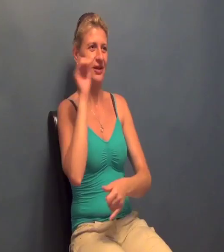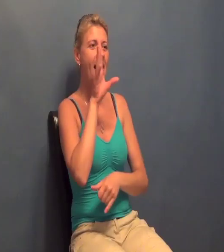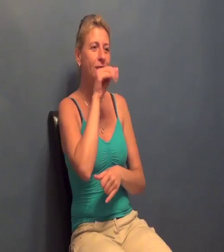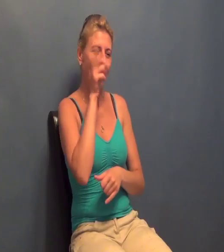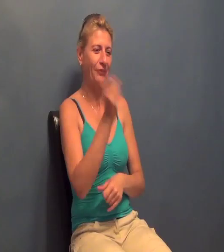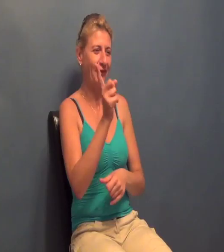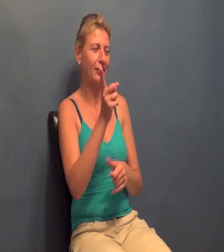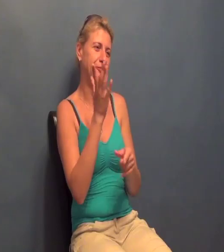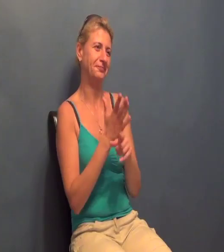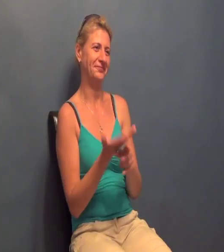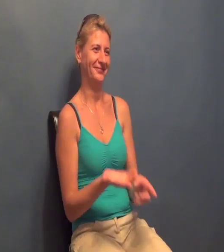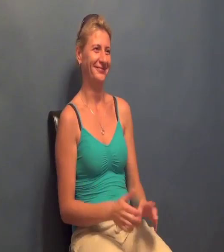Kaczka mu wygraża, i już.